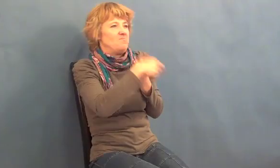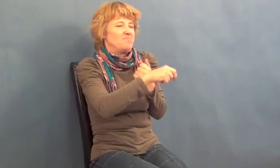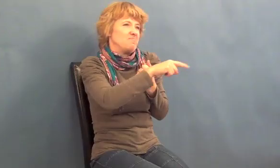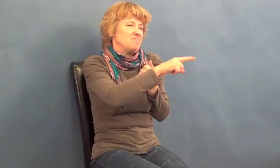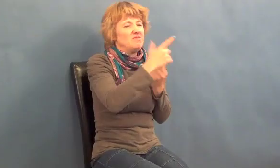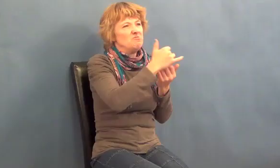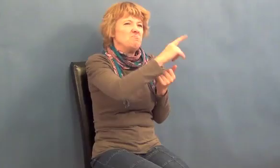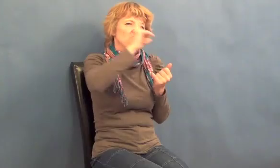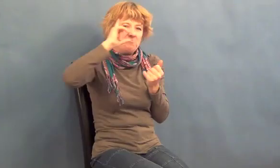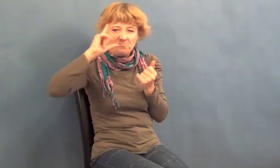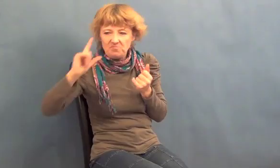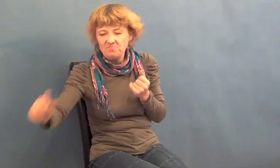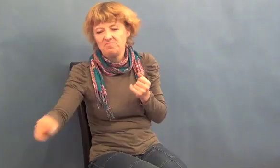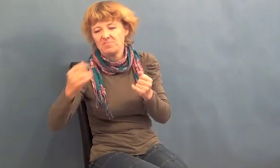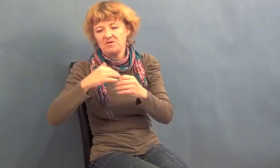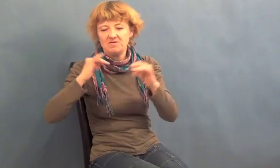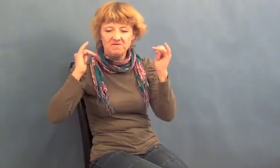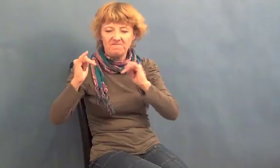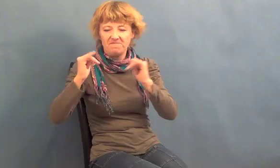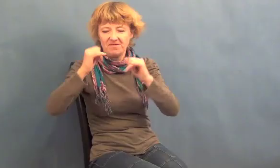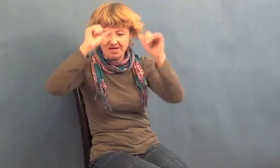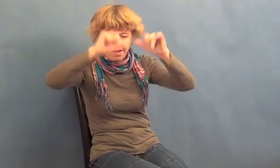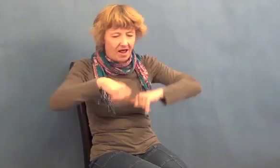Poszli na dół, rozmawiają do rana.